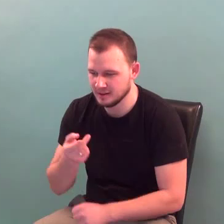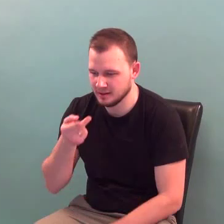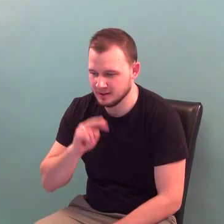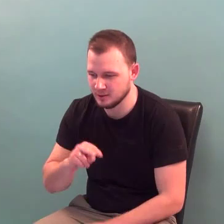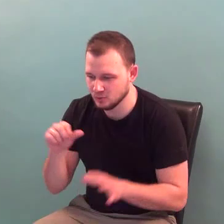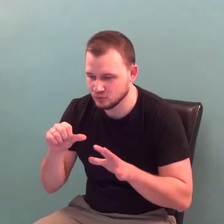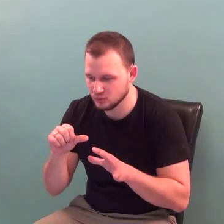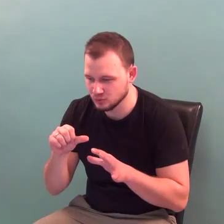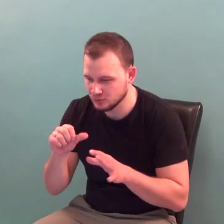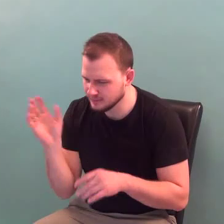Następnie o szóstej...